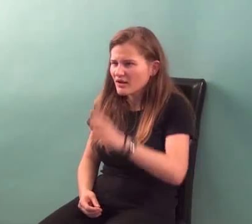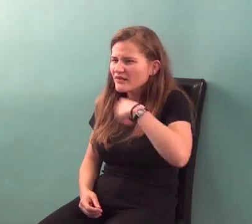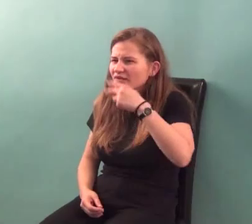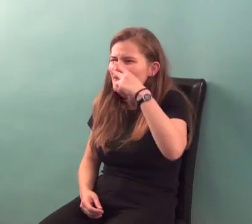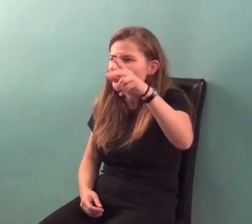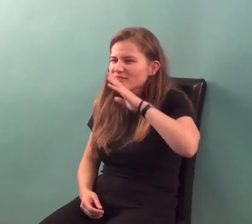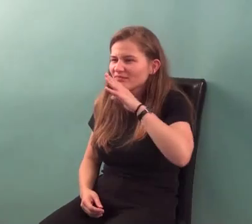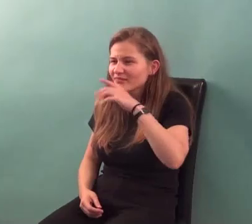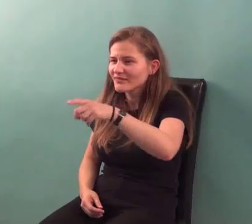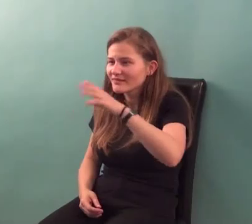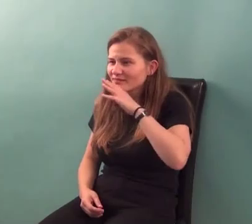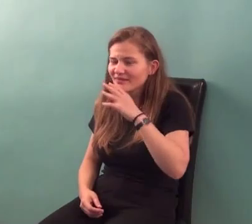Widziałam to, to jest gdzieś...